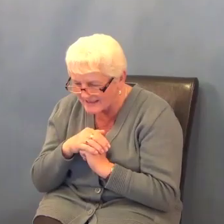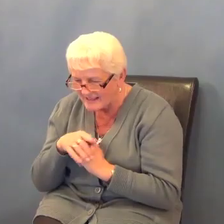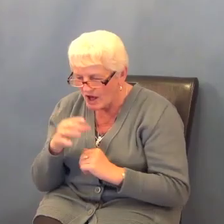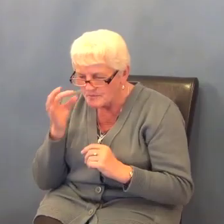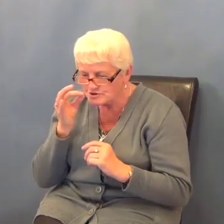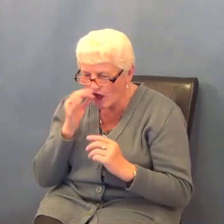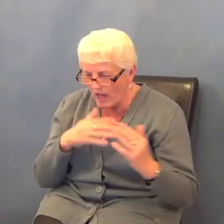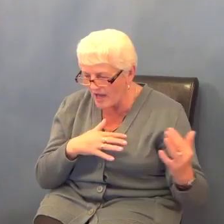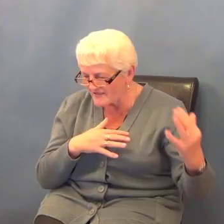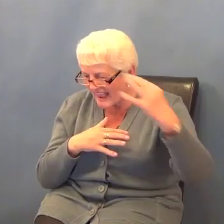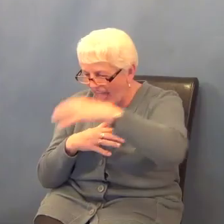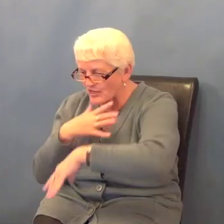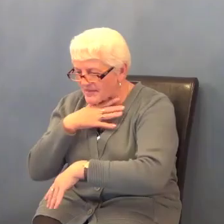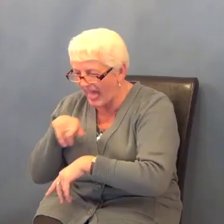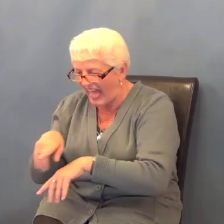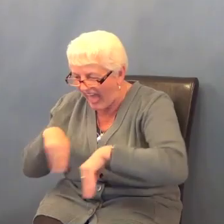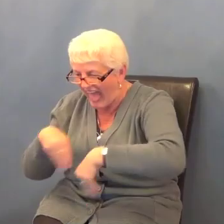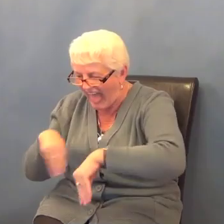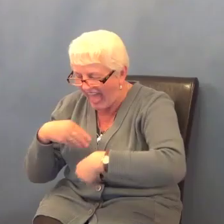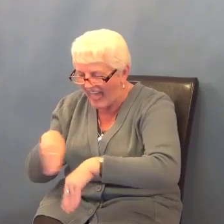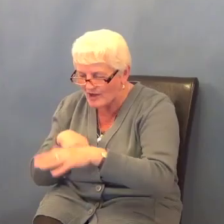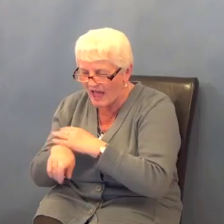Rój pszczół leci, a pies ucieka.